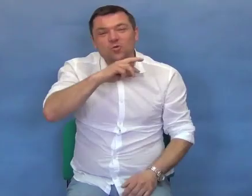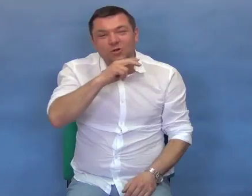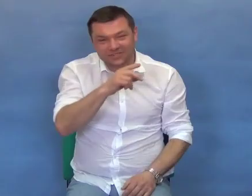Wiesz...